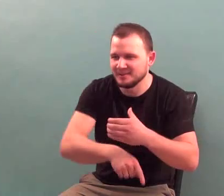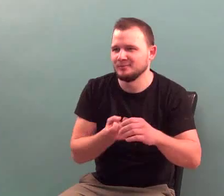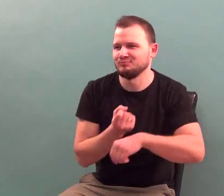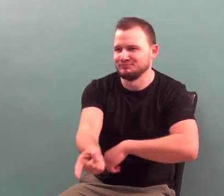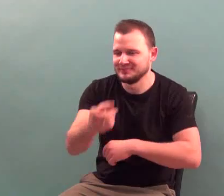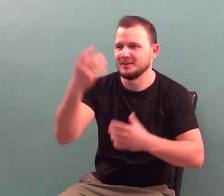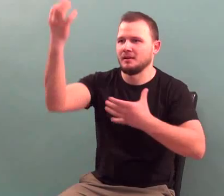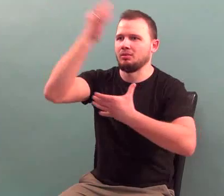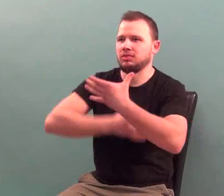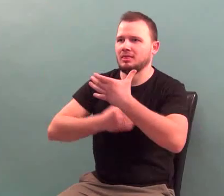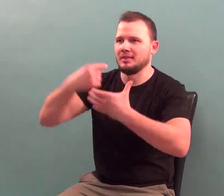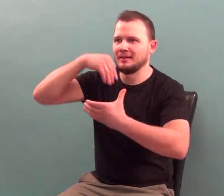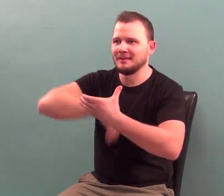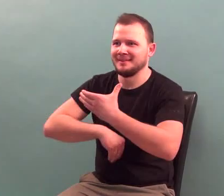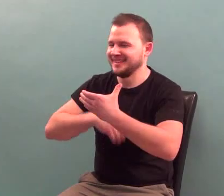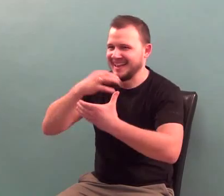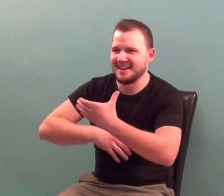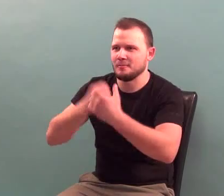Wrzucił ją do rynny, a kot ją połknął.